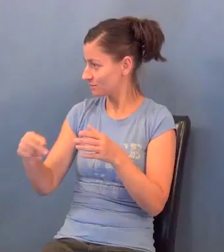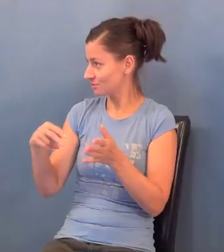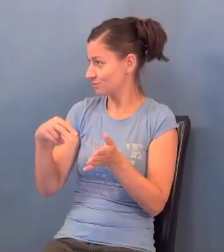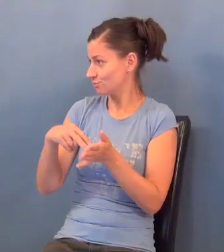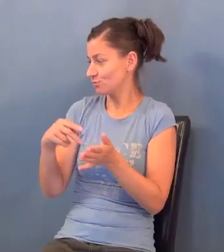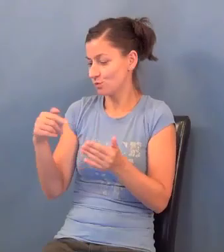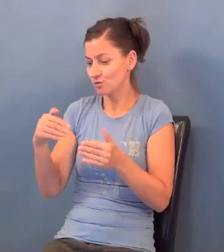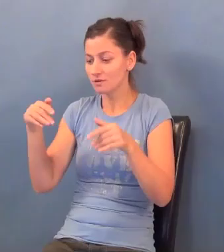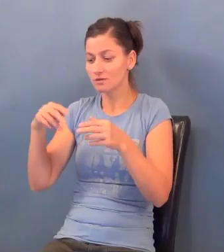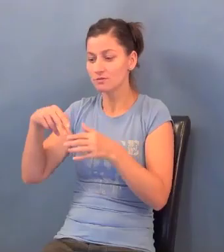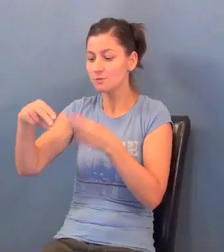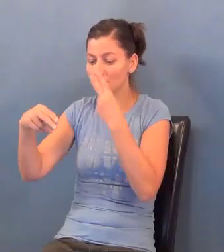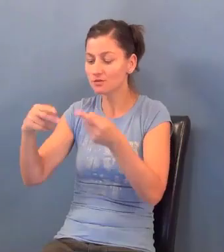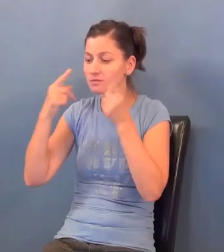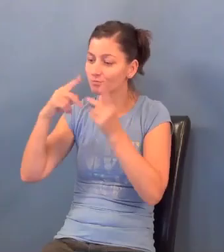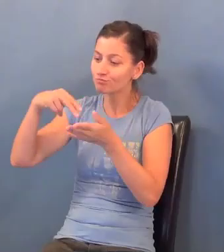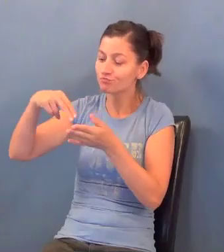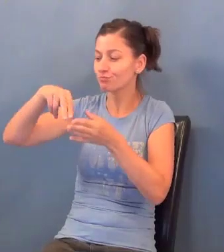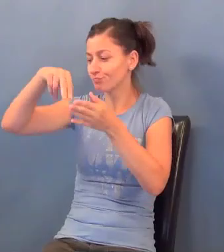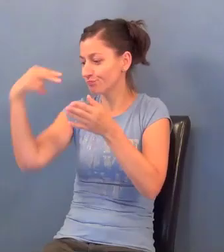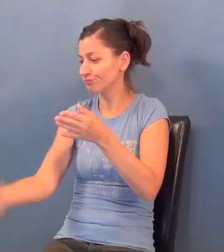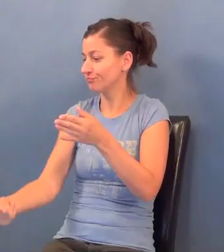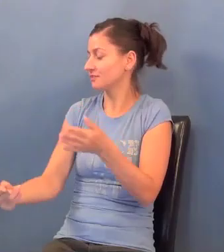Może stoi, nie zauważy i upada.